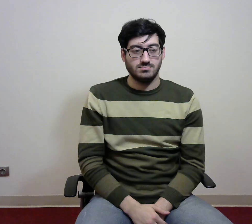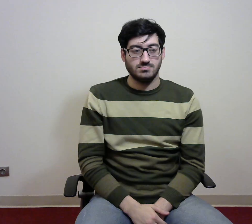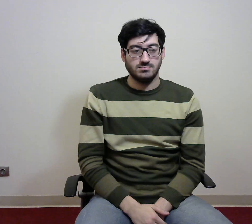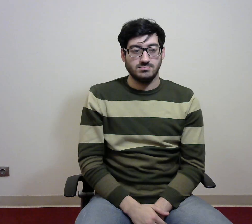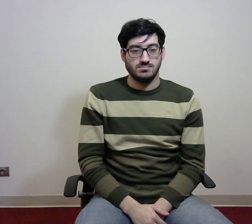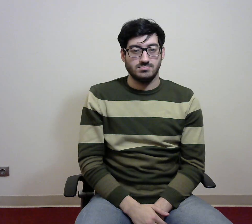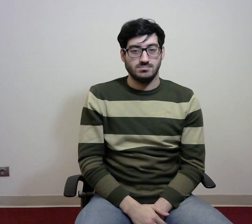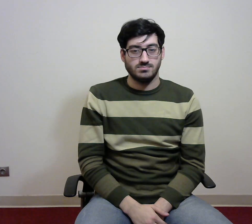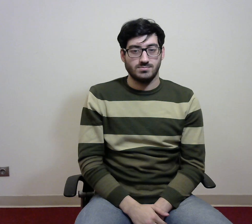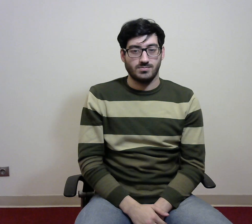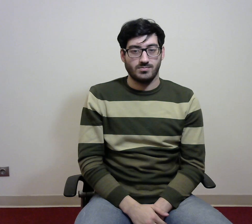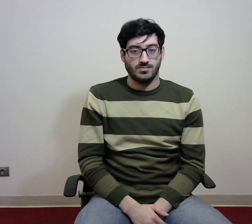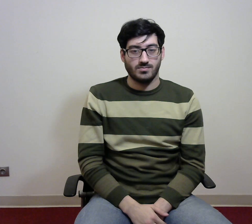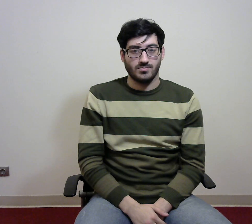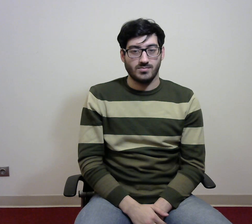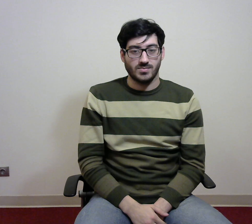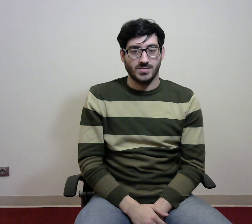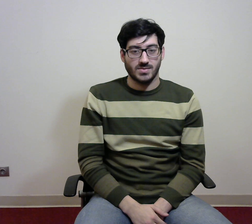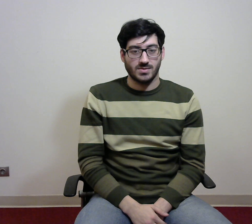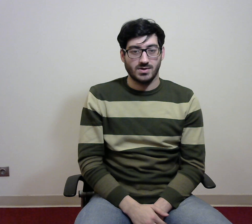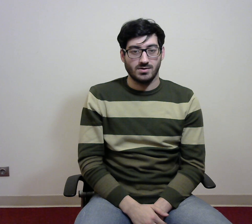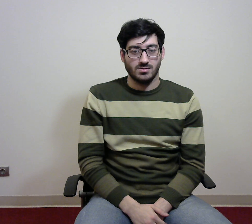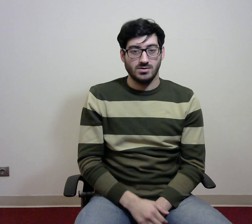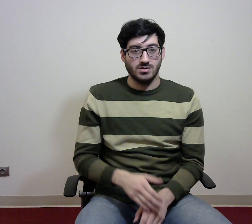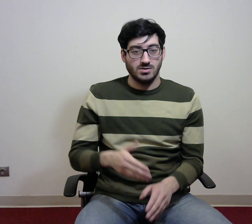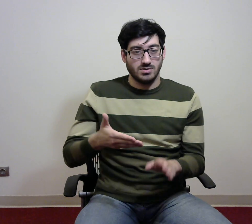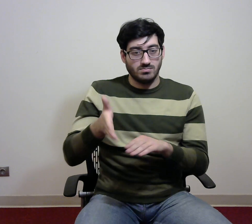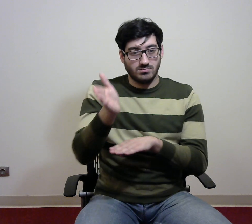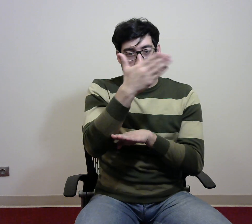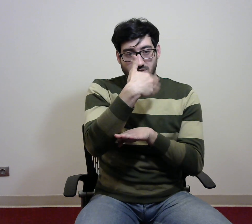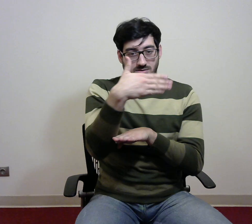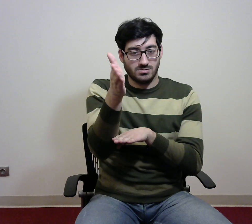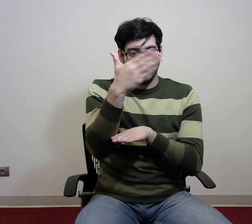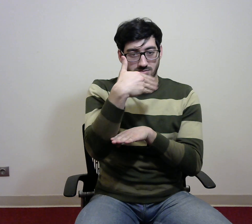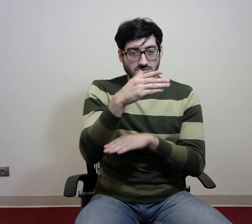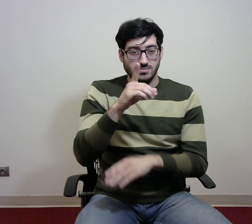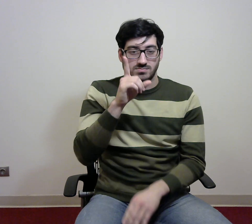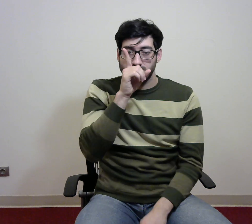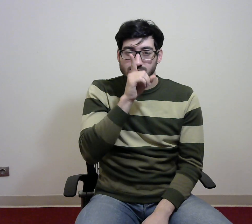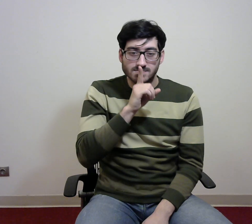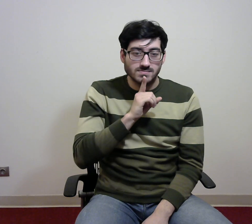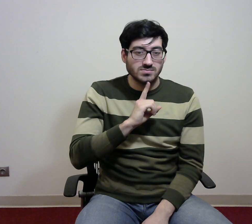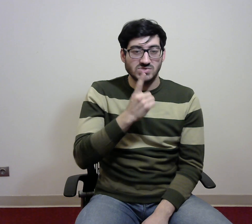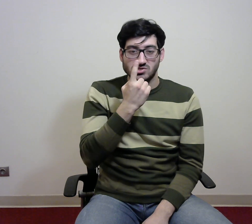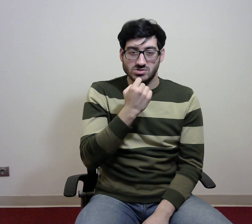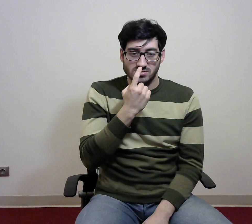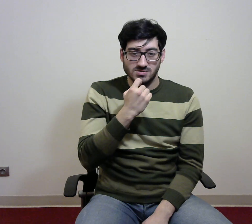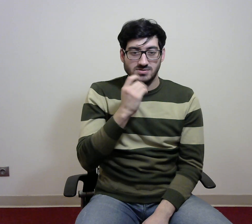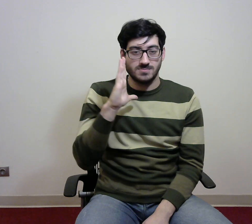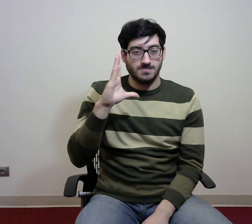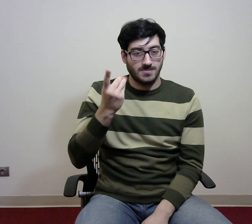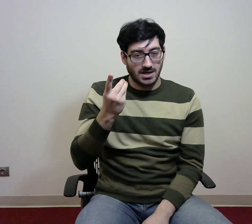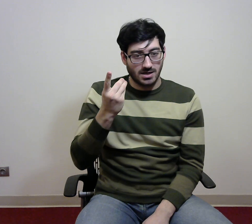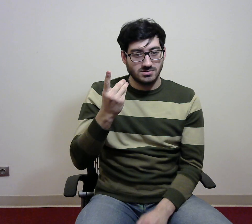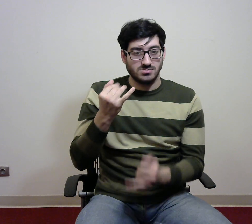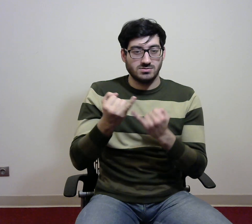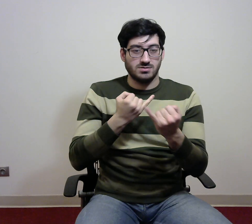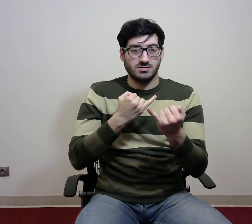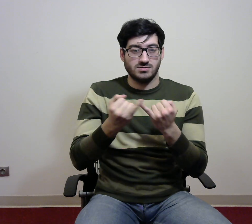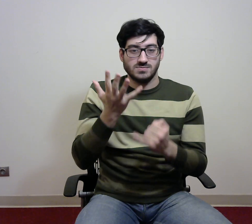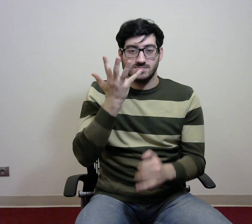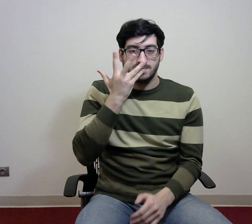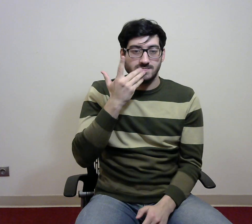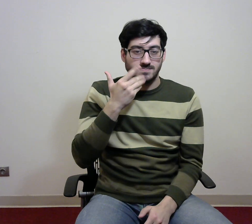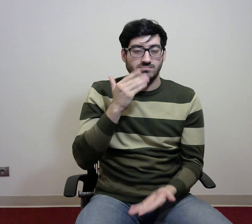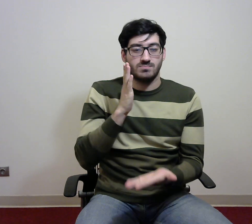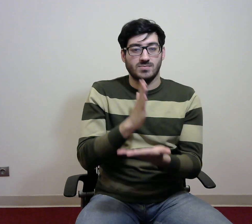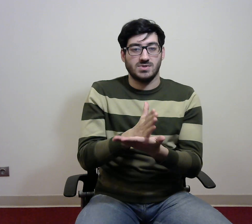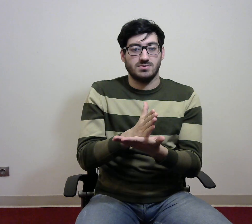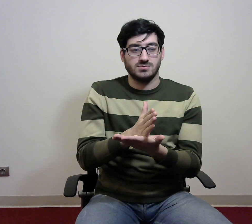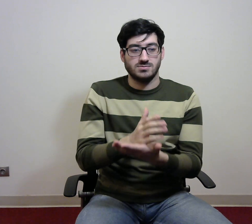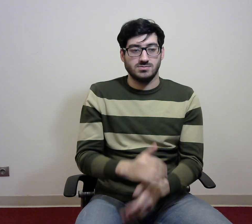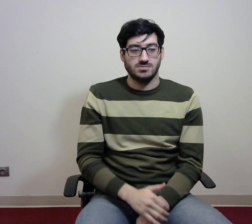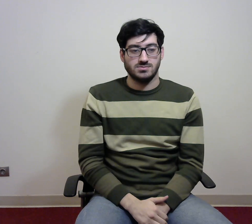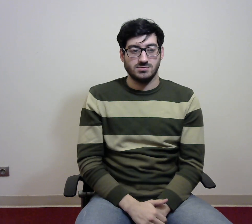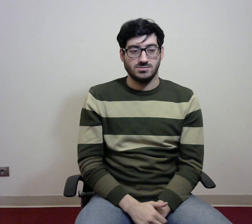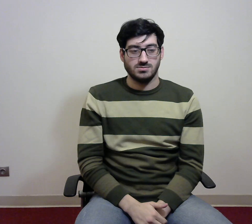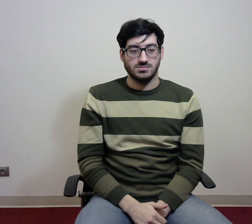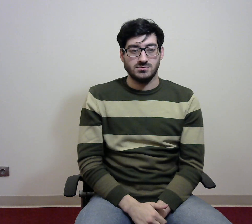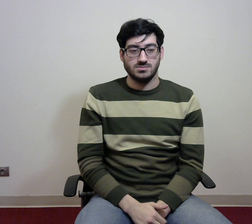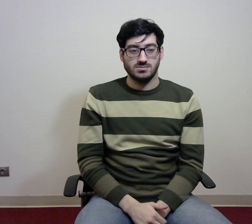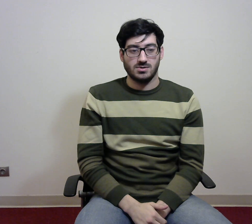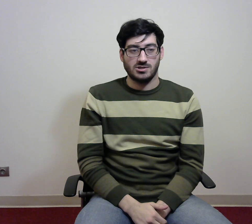Bayrağımızda mavi, qırmızı və yaşıl rənglər var